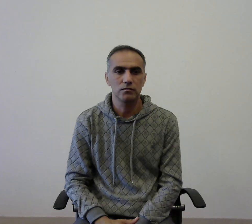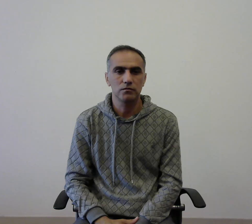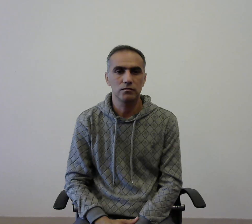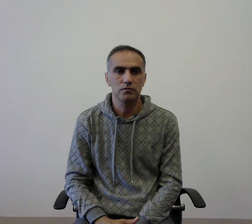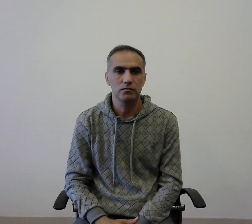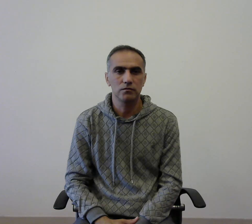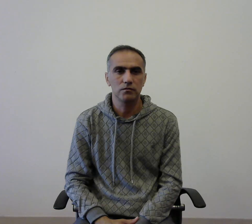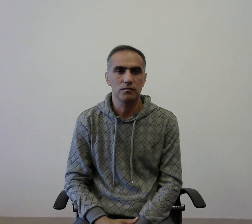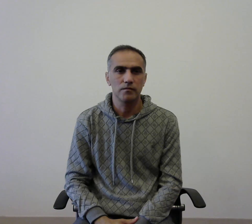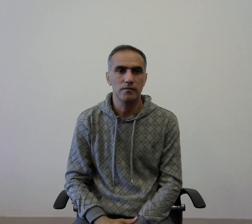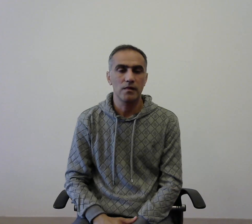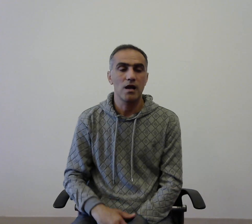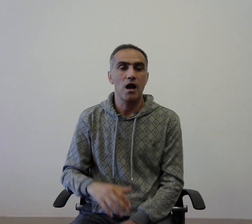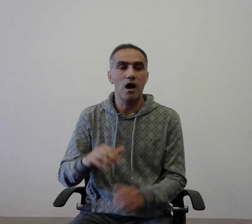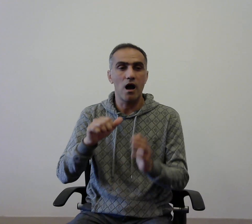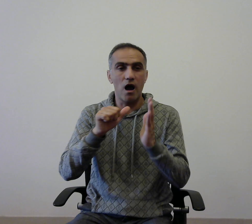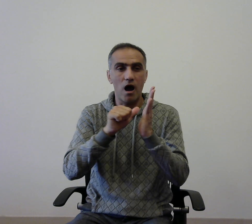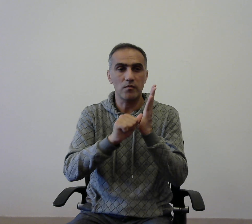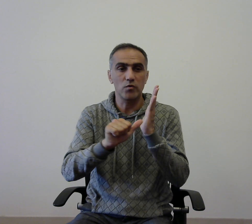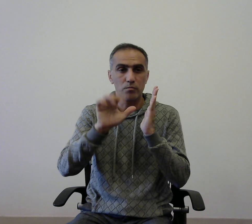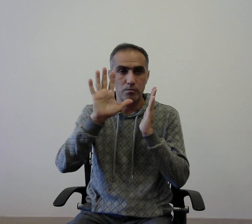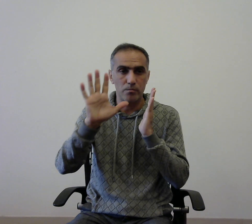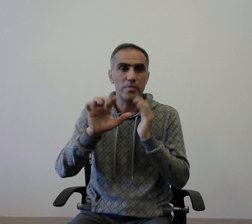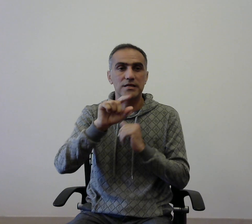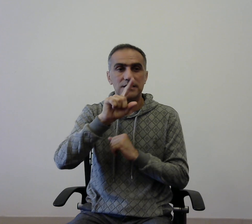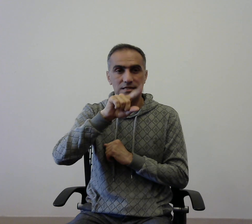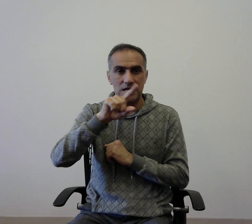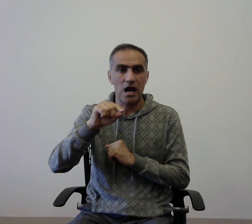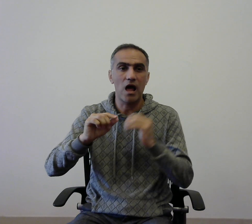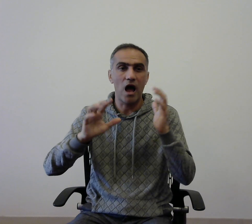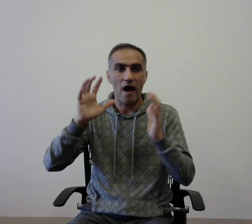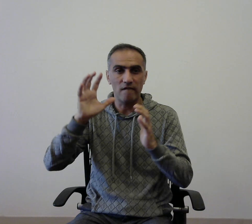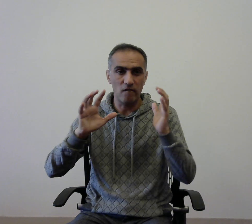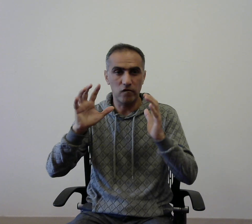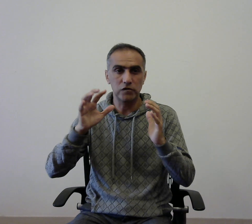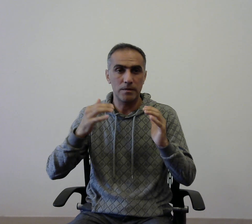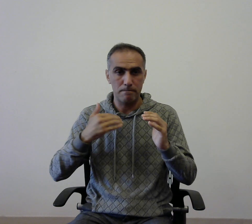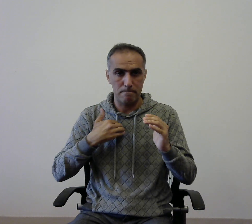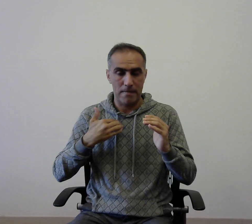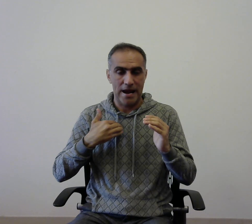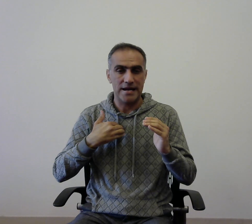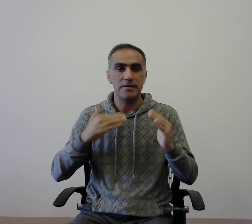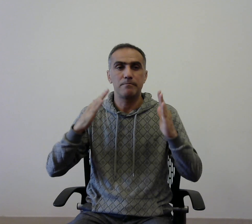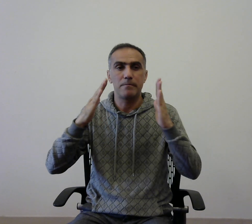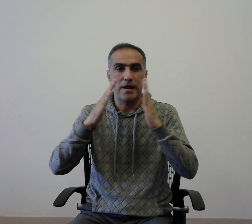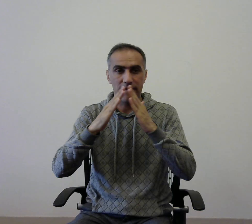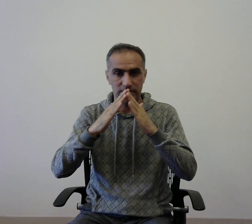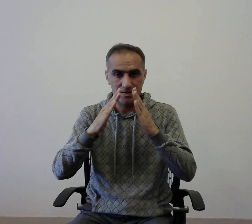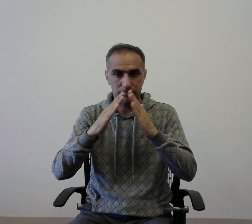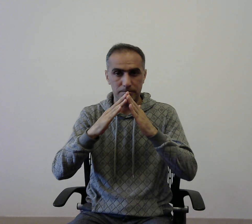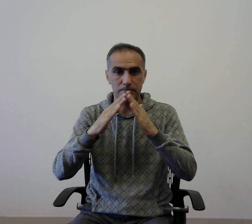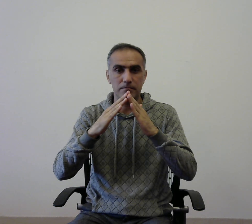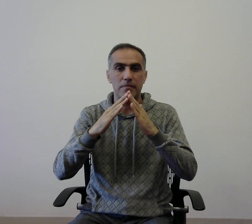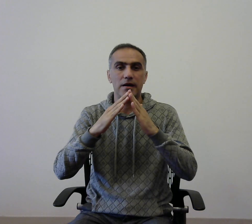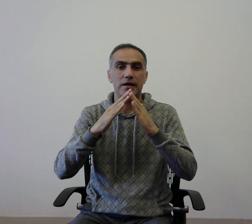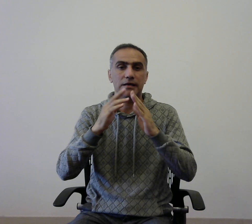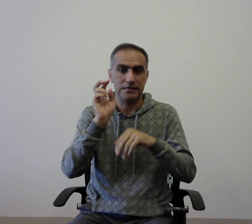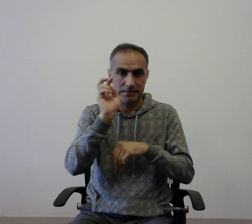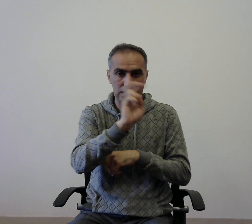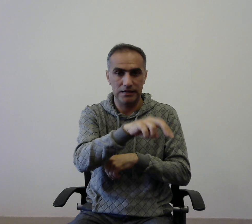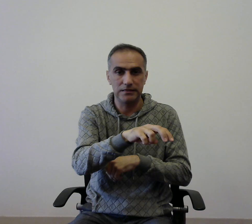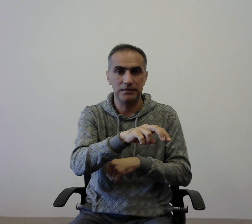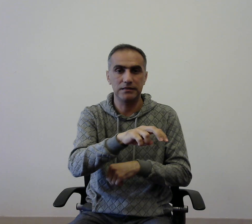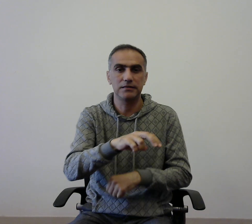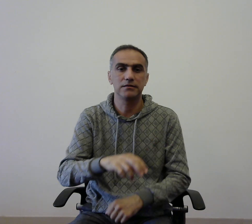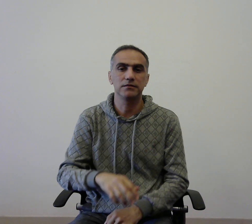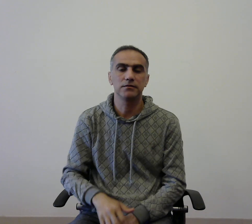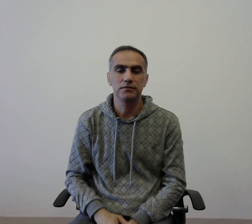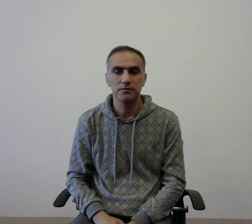65 saylı avtobus mənim evimə gedir